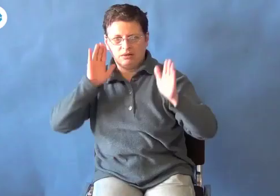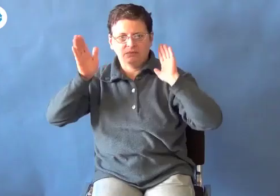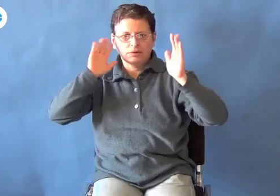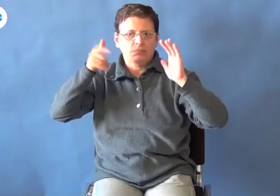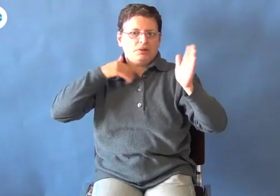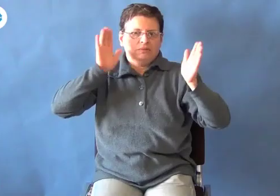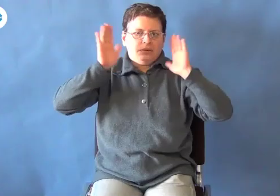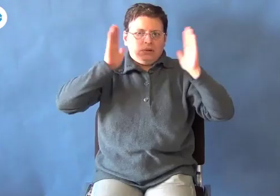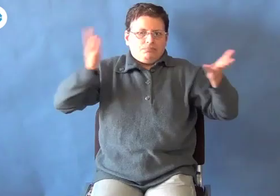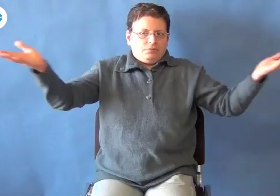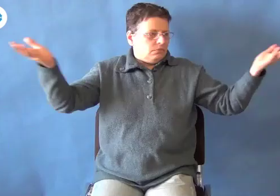Na Facebooku...